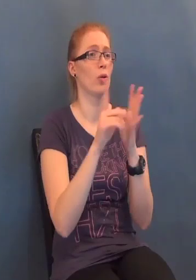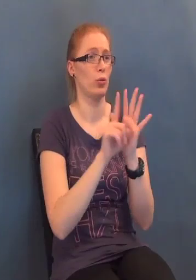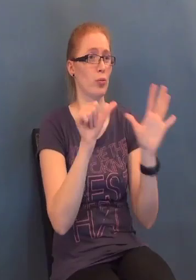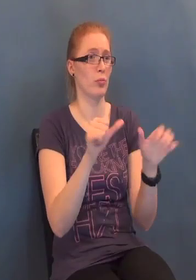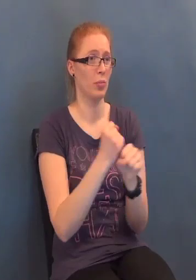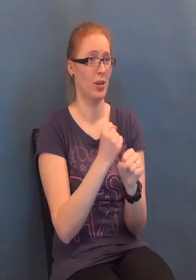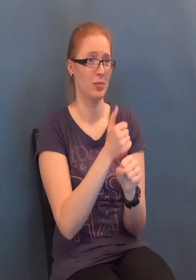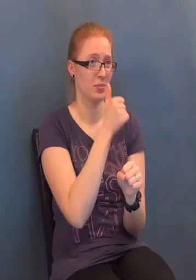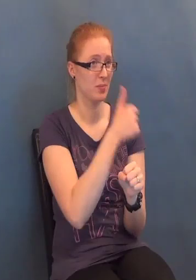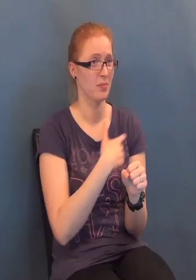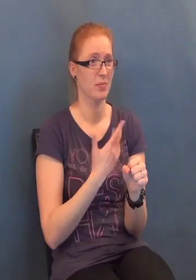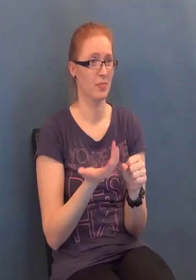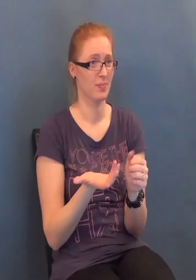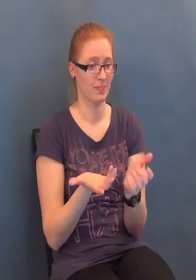Pracuję od dziesiątej do szóstej, nie mogę.